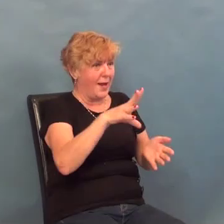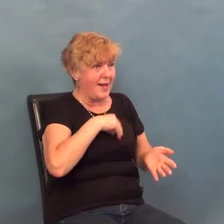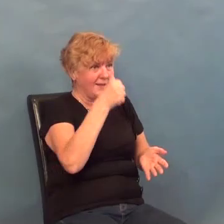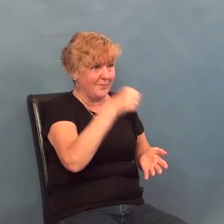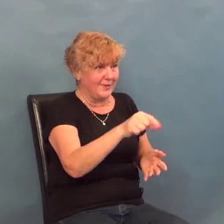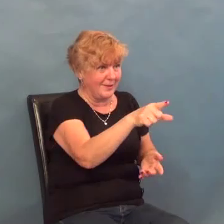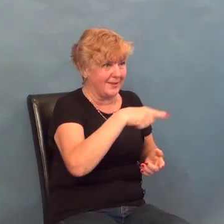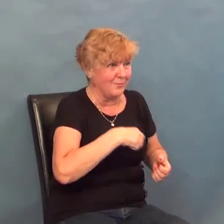Razem było super.